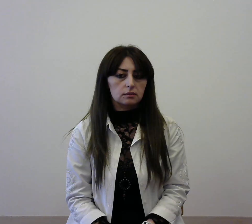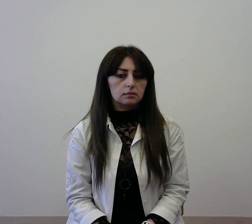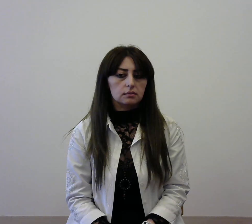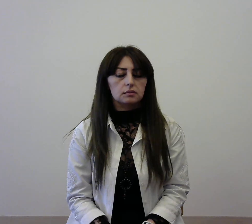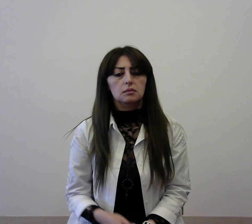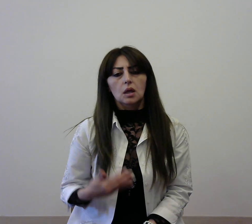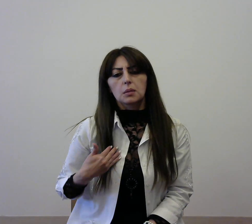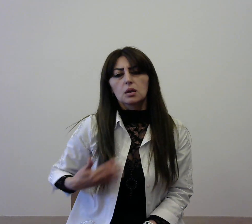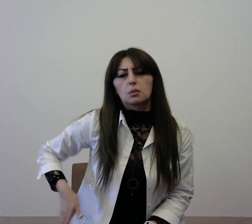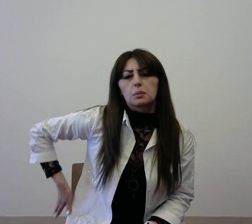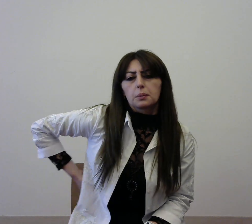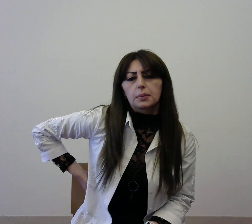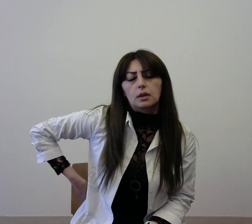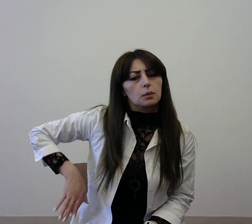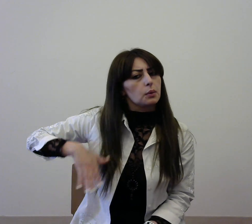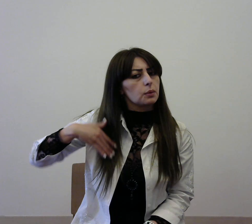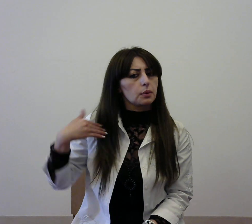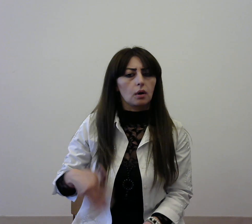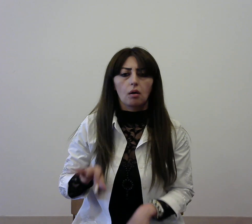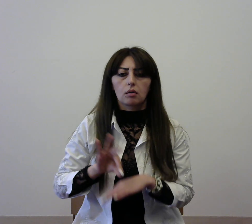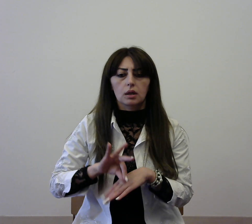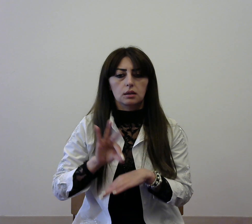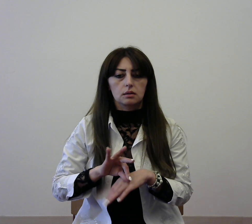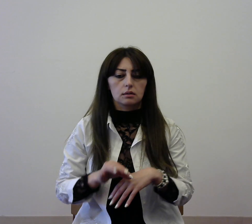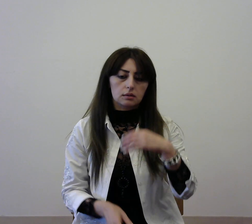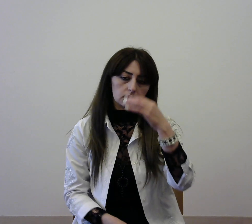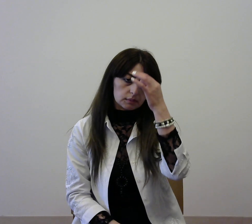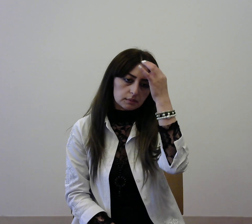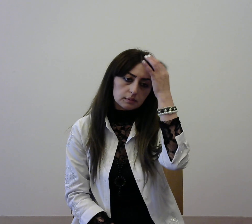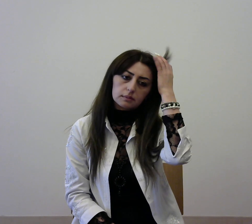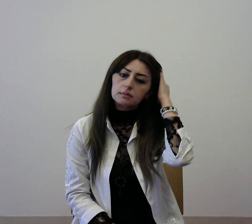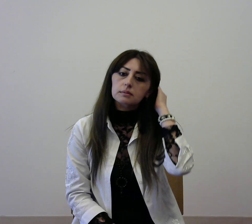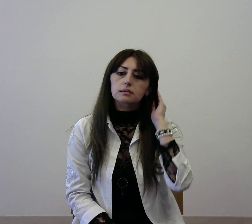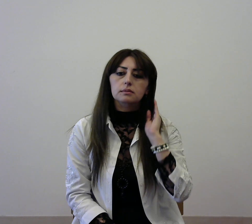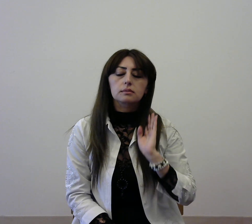Mənim belim ağrıyır